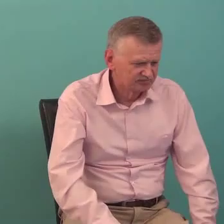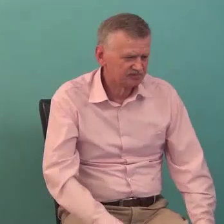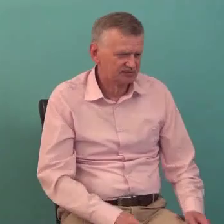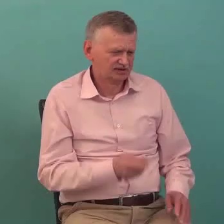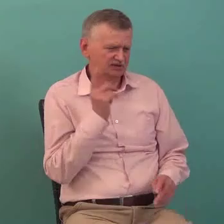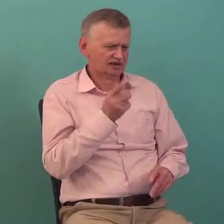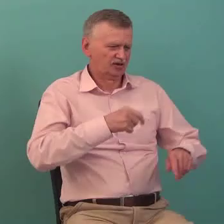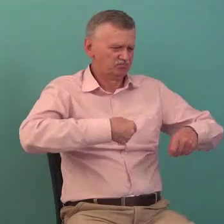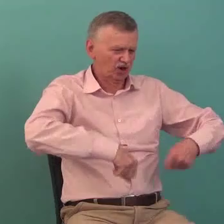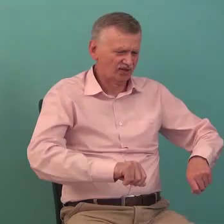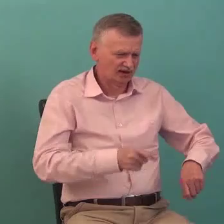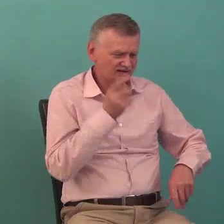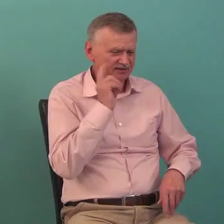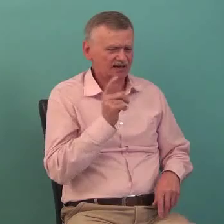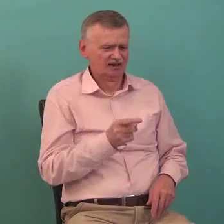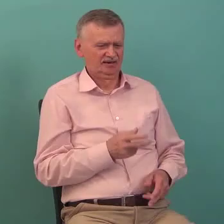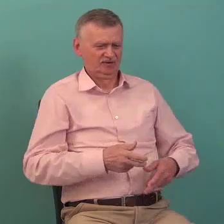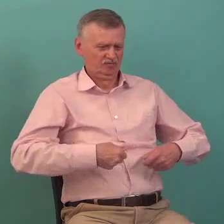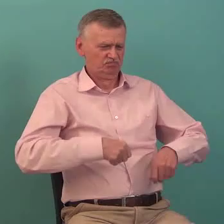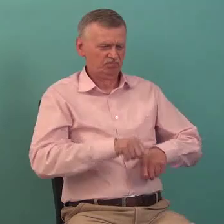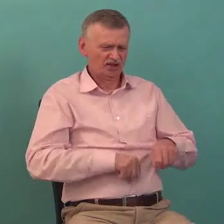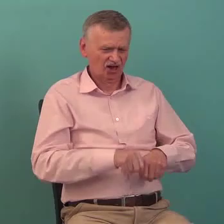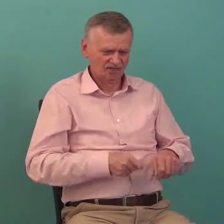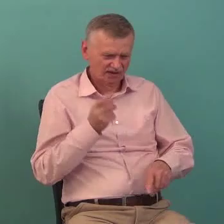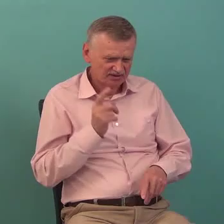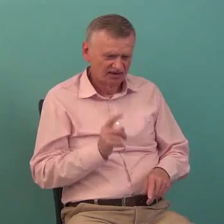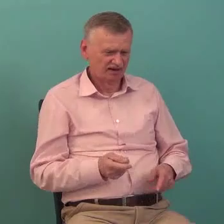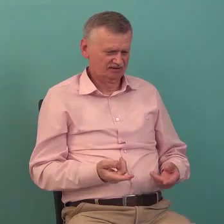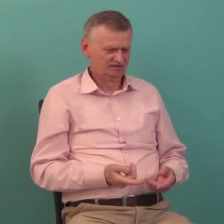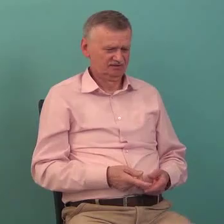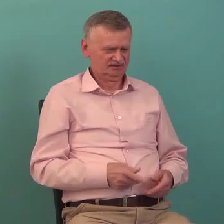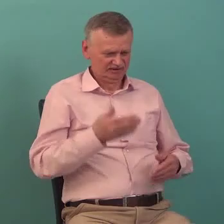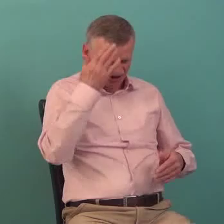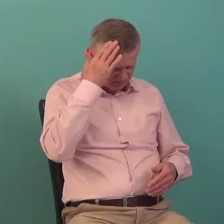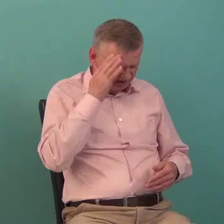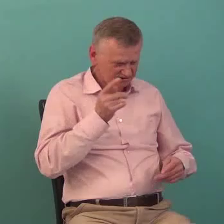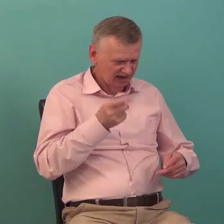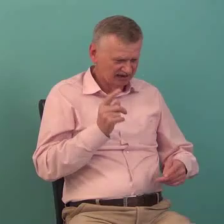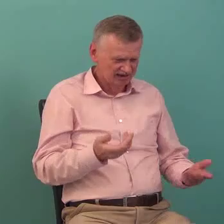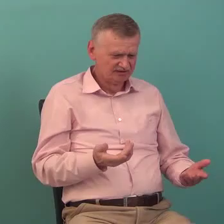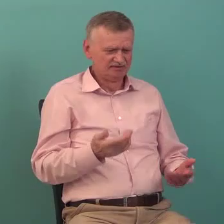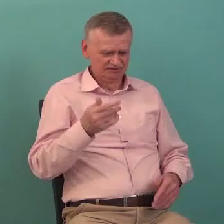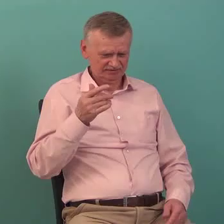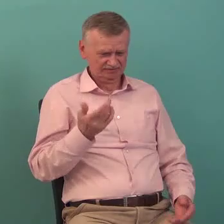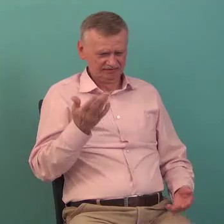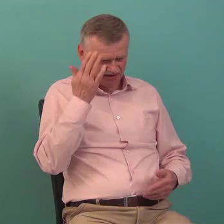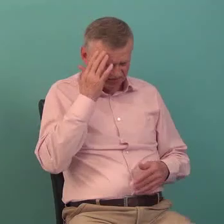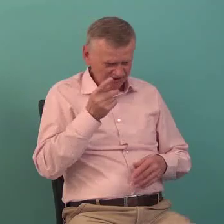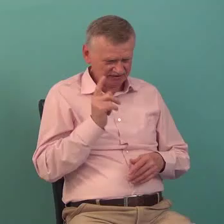Zakaz dotyczy motocykla oraz roweru, także kasku. Na drugim obrazku też z kaskiem nie wolno..